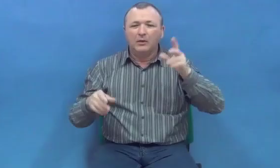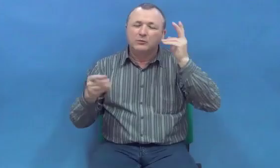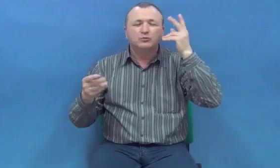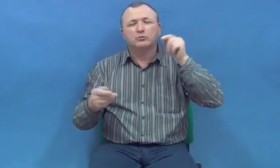Królik.